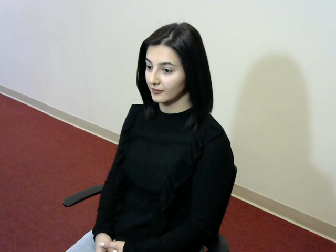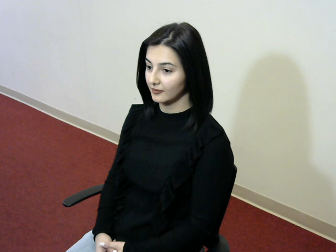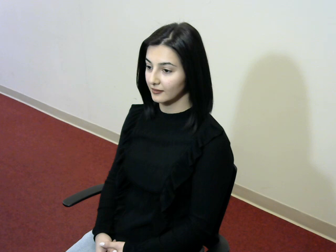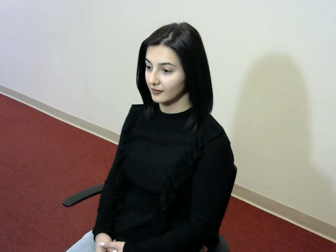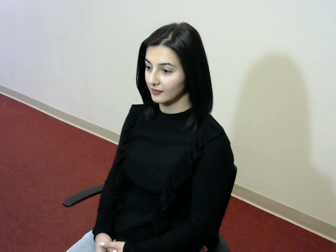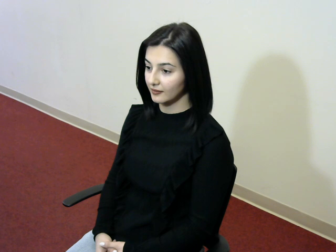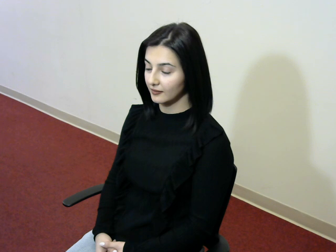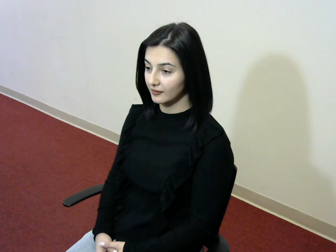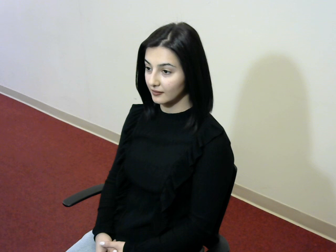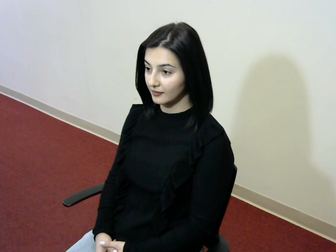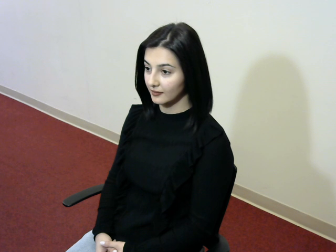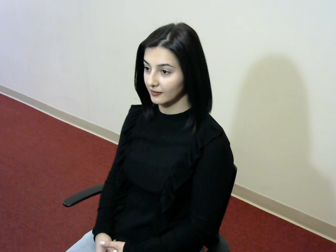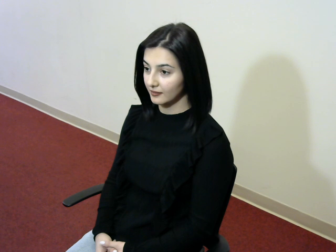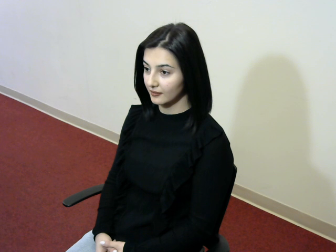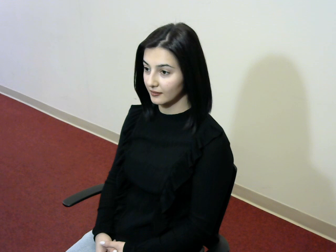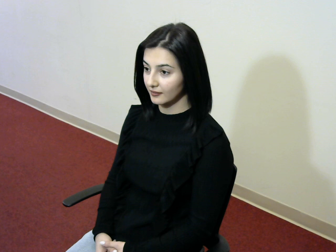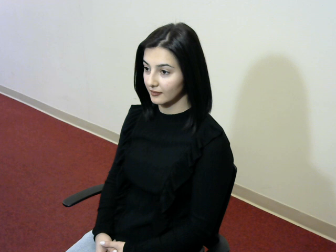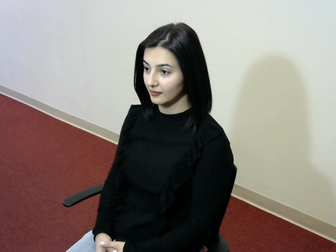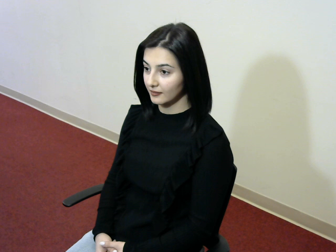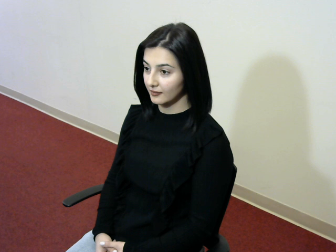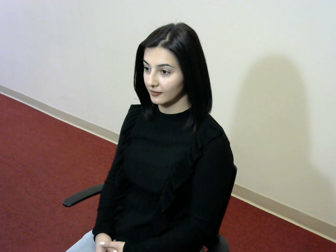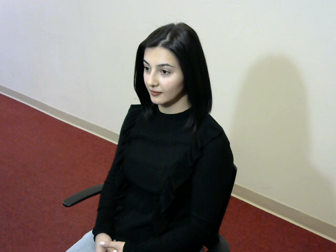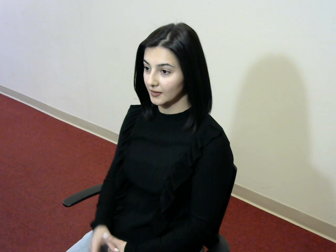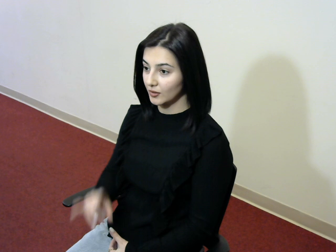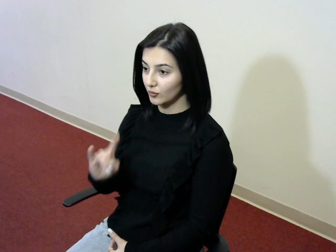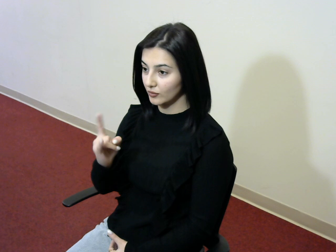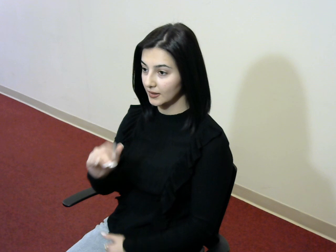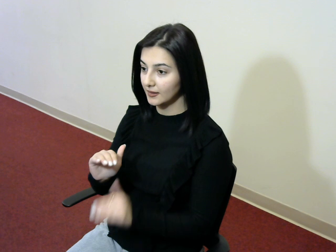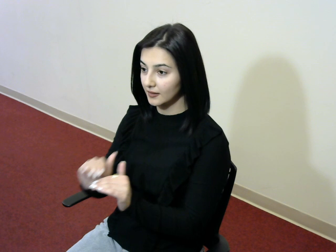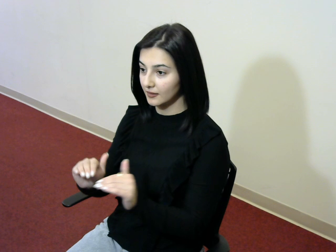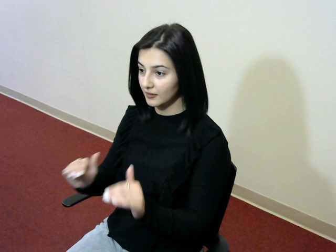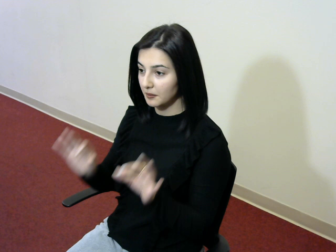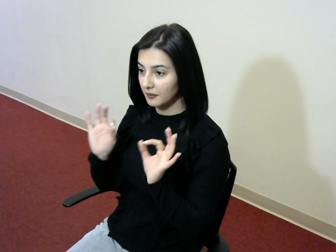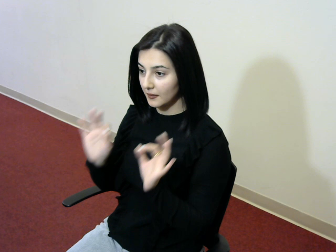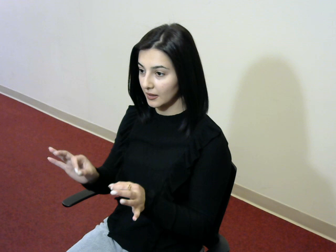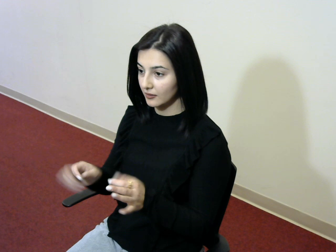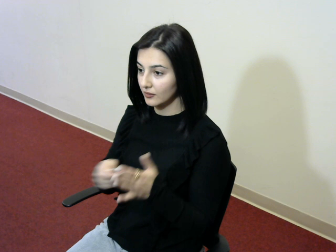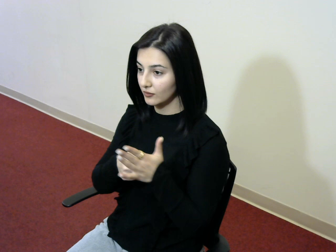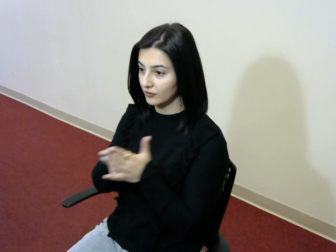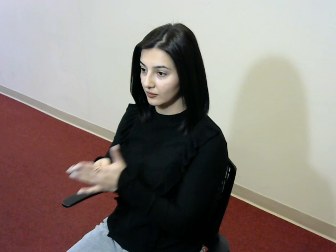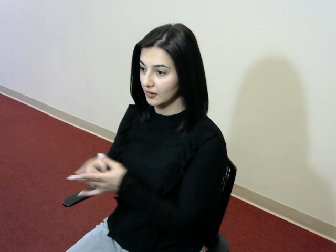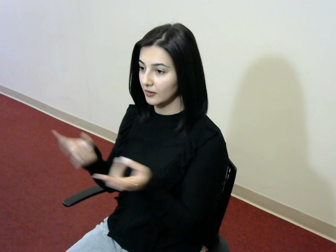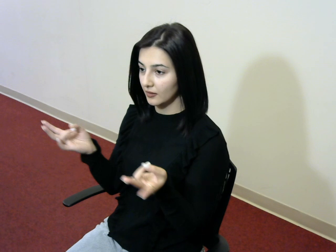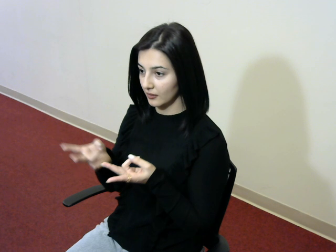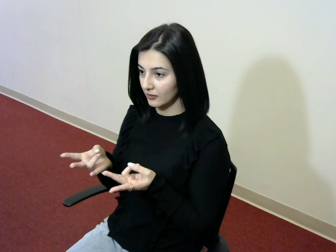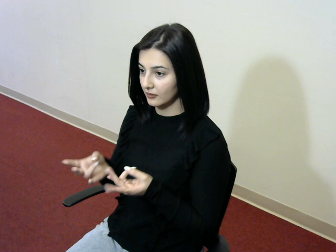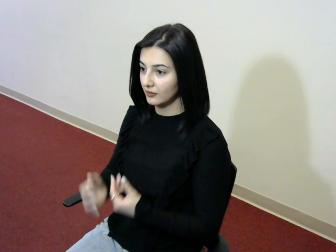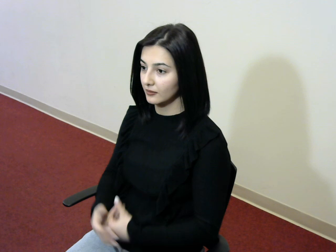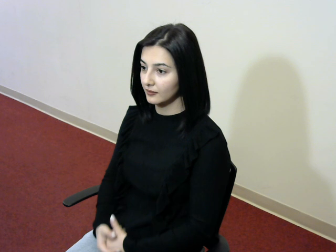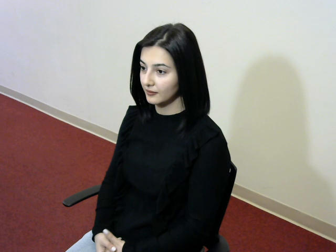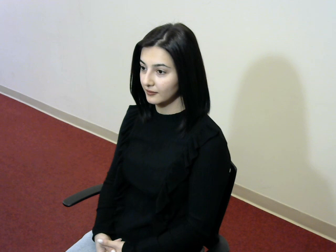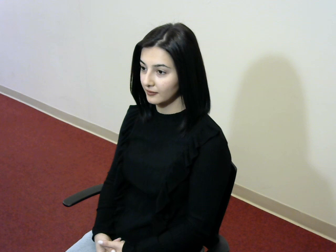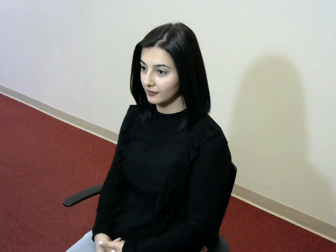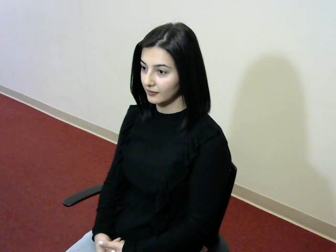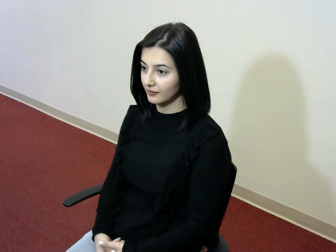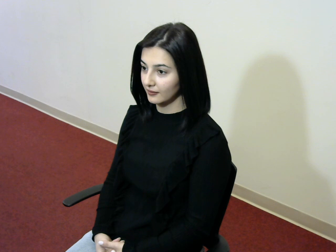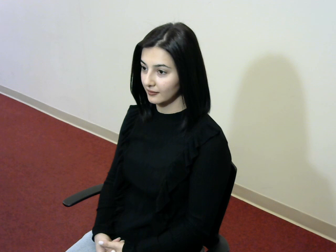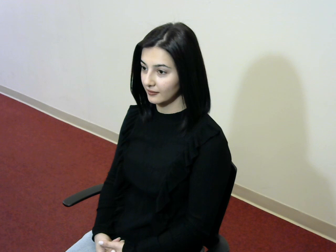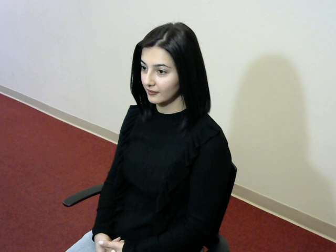Uşaqları düzgün qidalandırmaq lazımdır